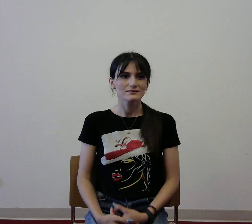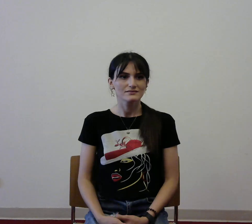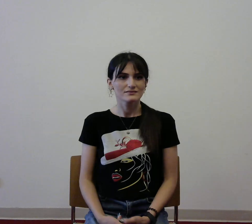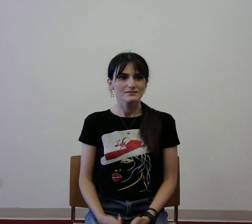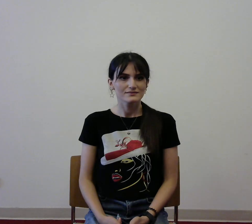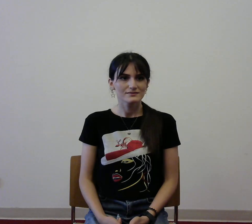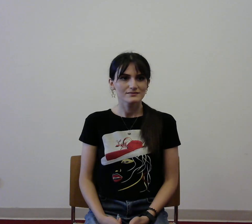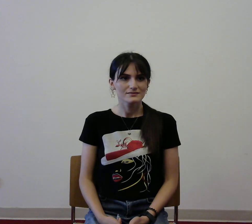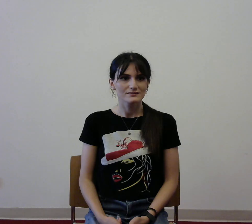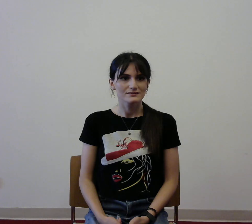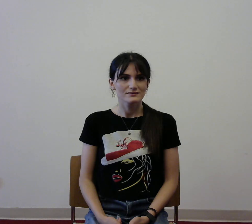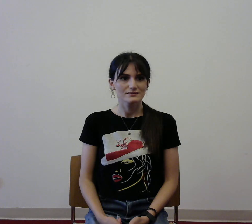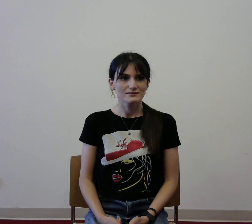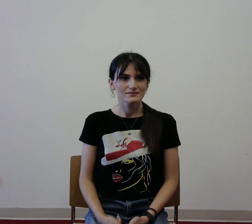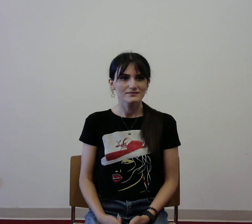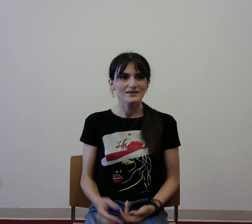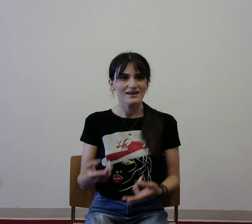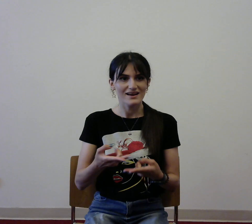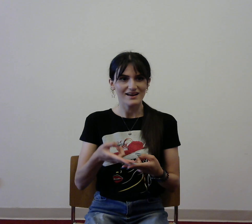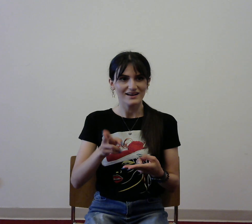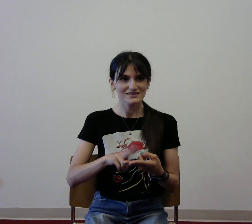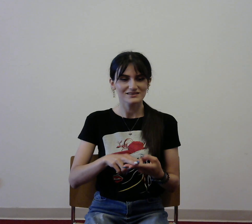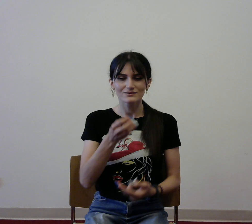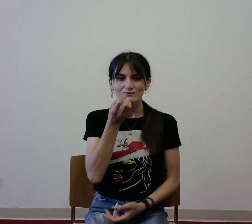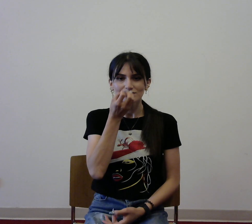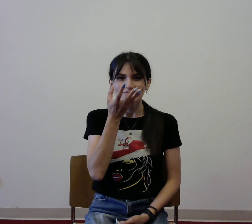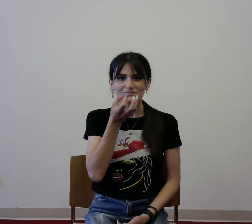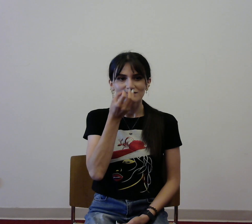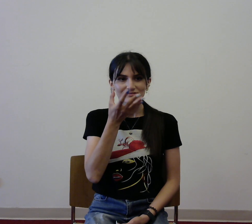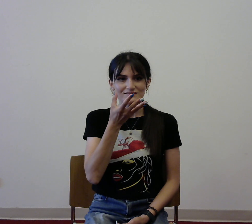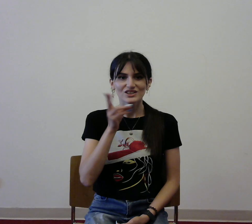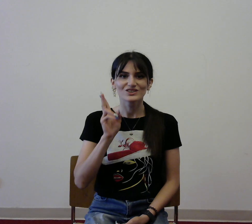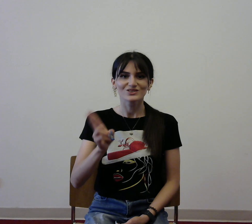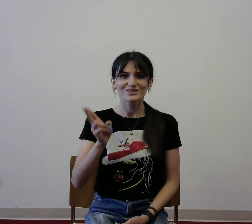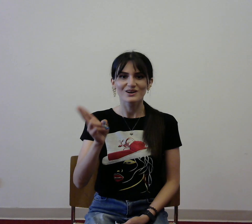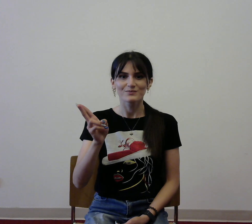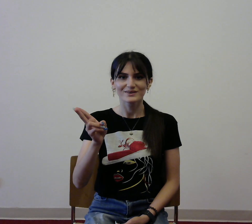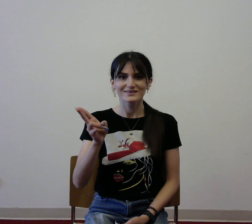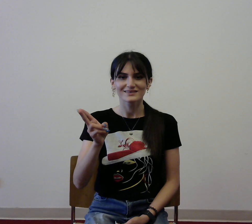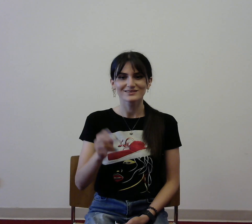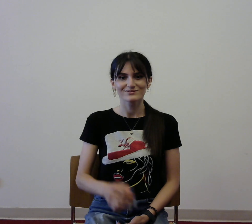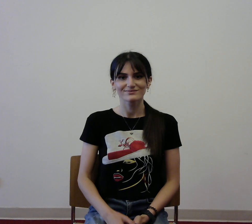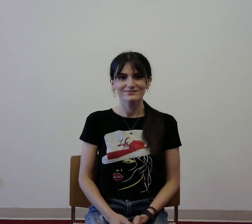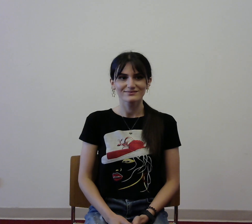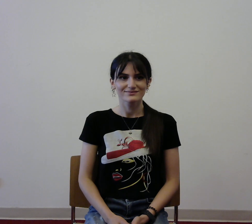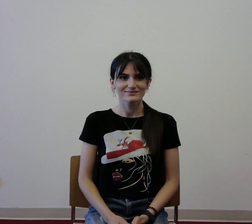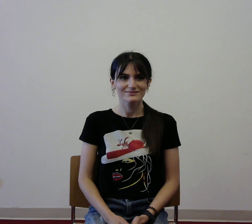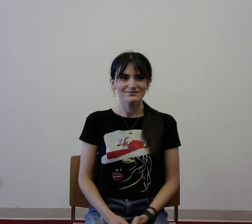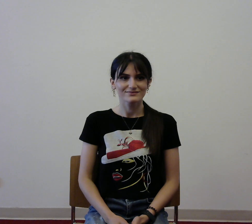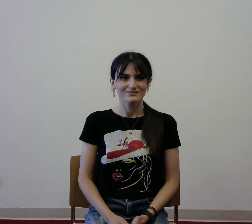Bu çiçəklər kimindir?